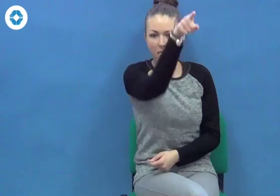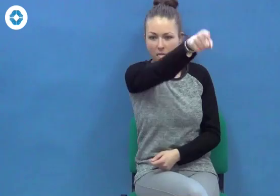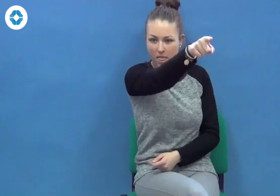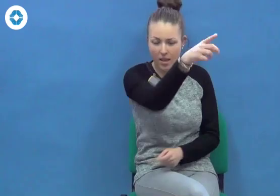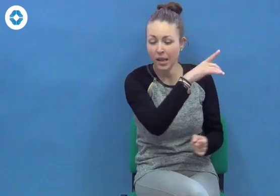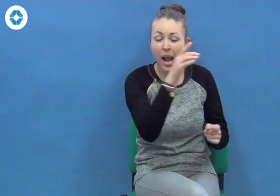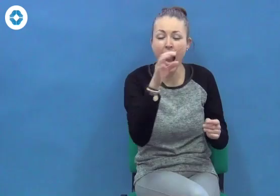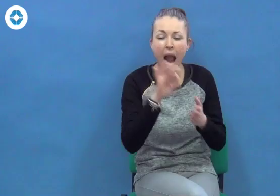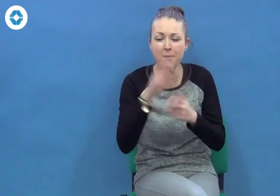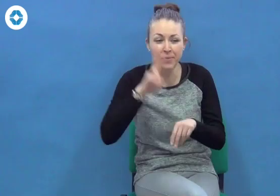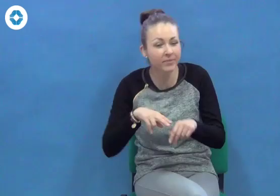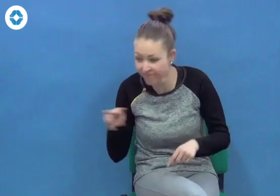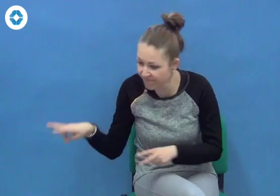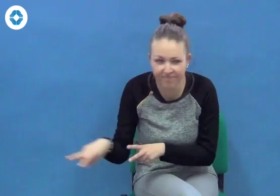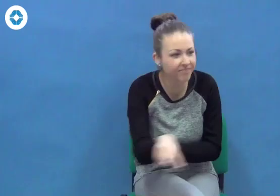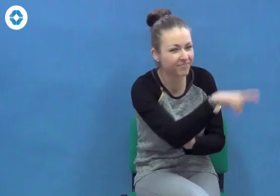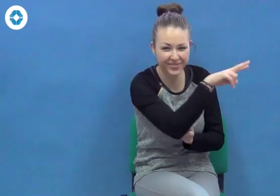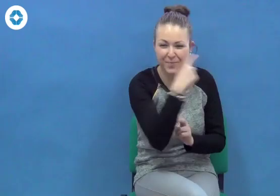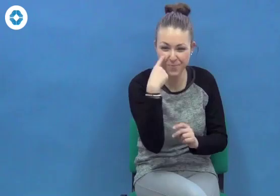Policjant odwraca głowę.